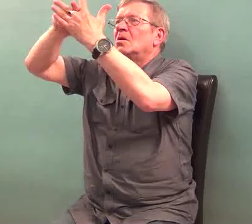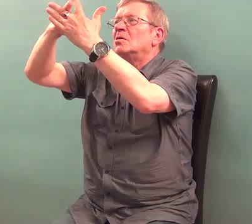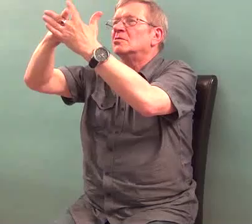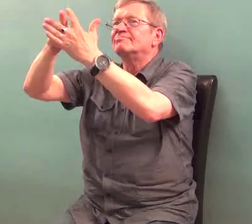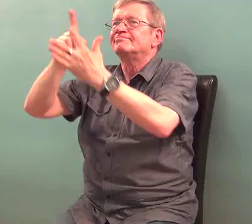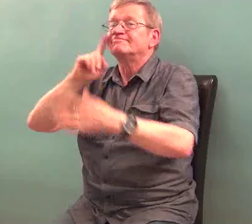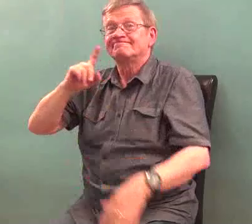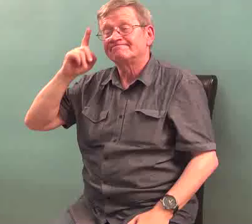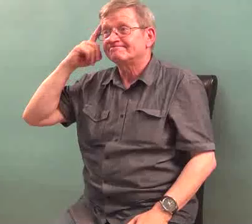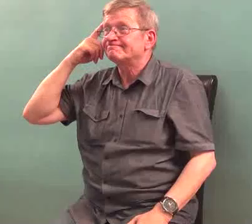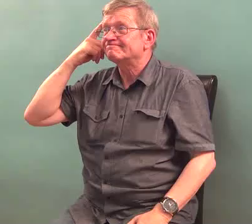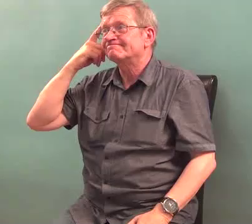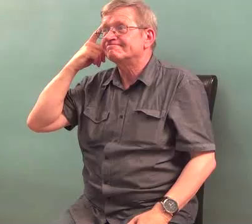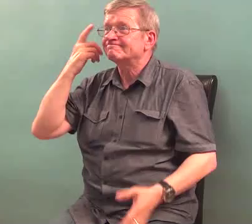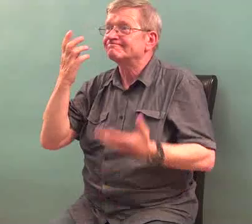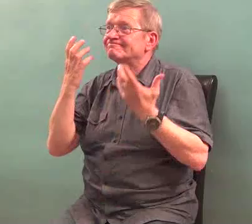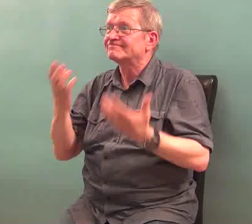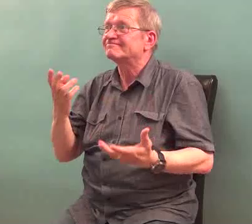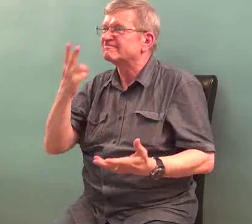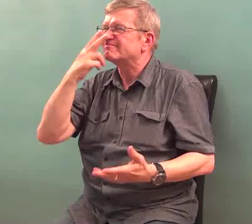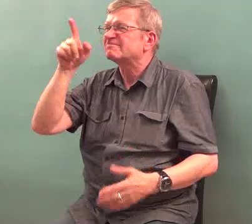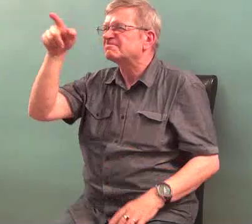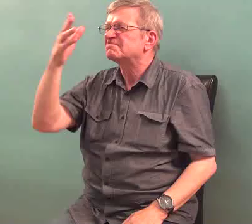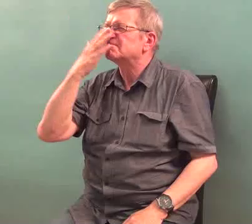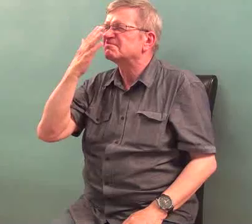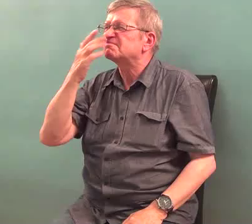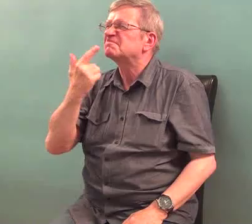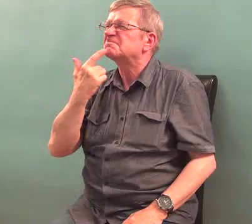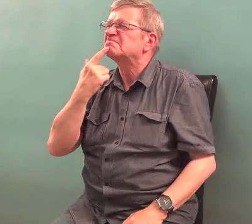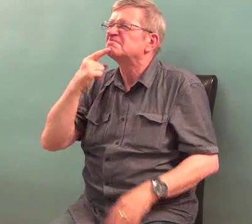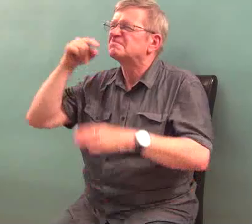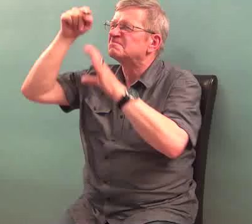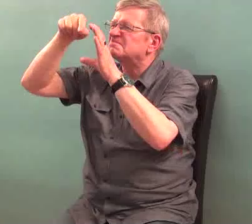Chłopiec pomyślał, że chciałby zobaczyć co tam jest w środku.